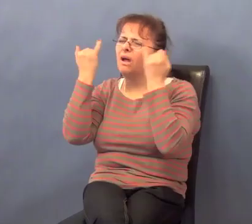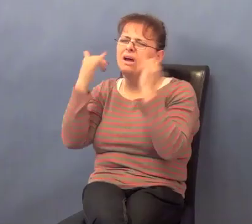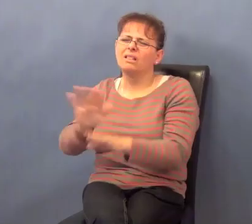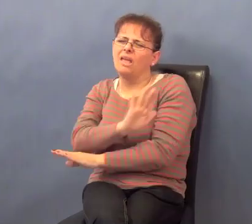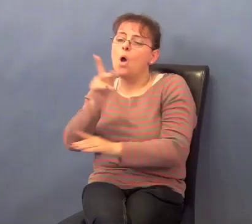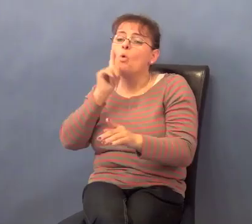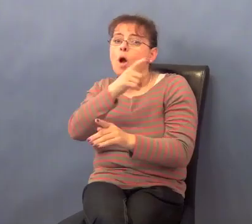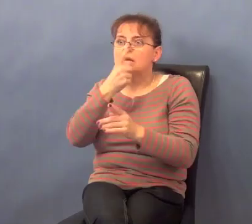Więc inaczej.